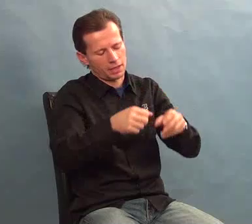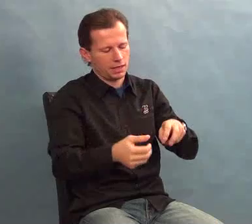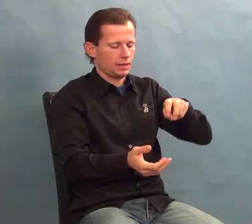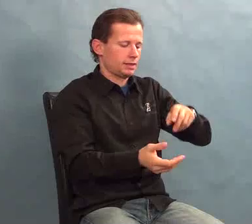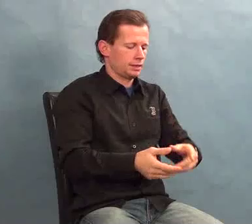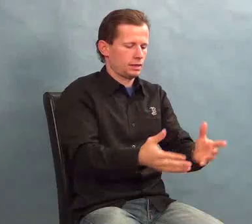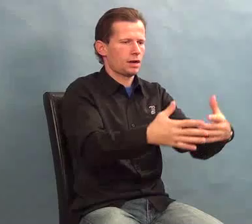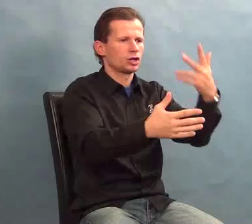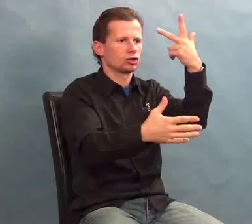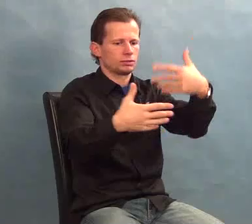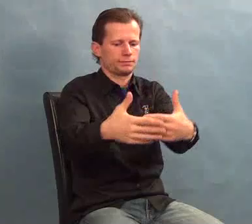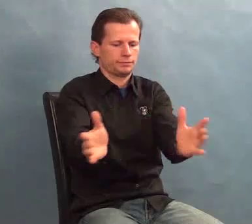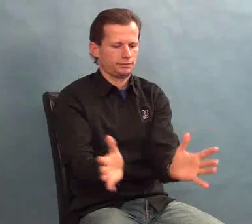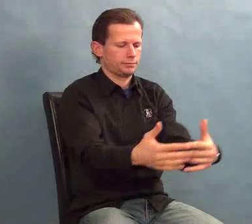Stoją trzy kosze.